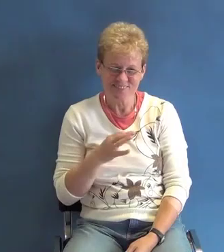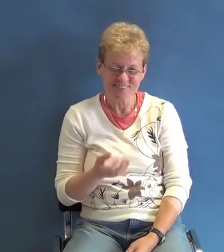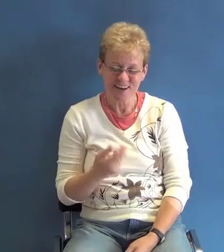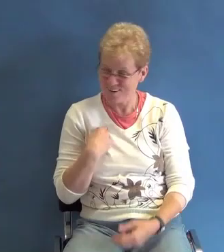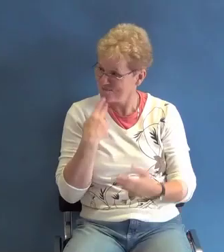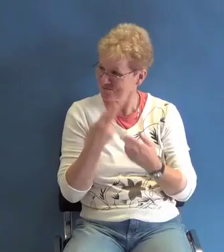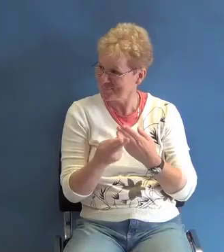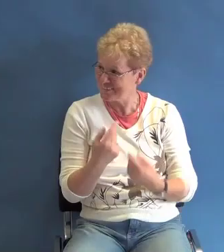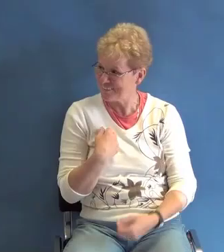Mam jej odpowiedzieć?